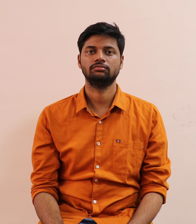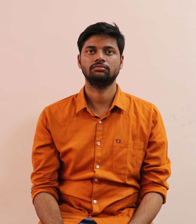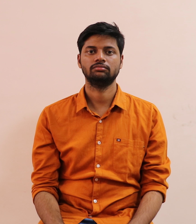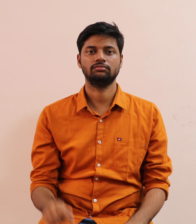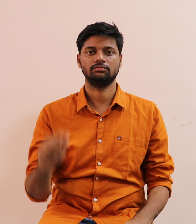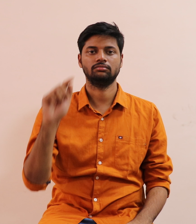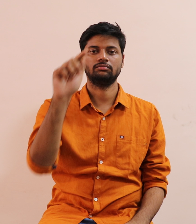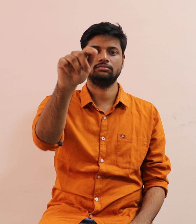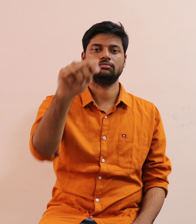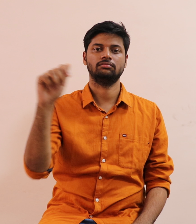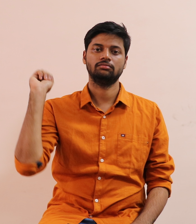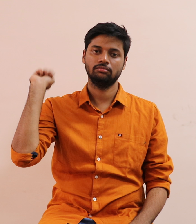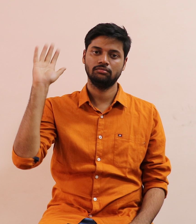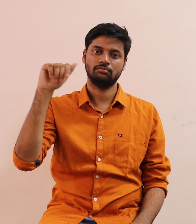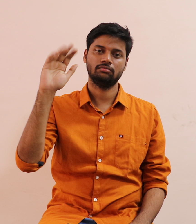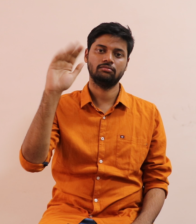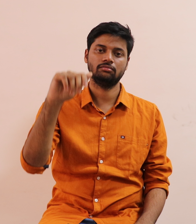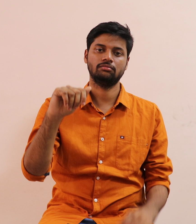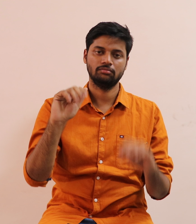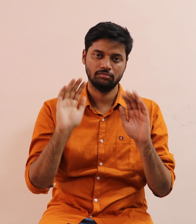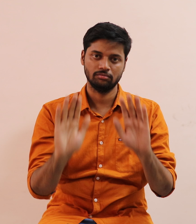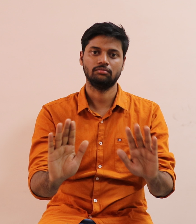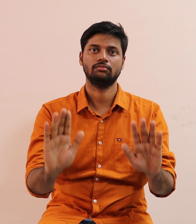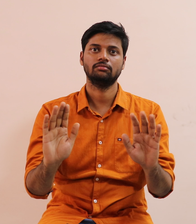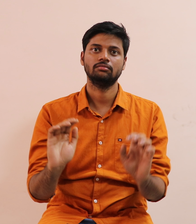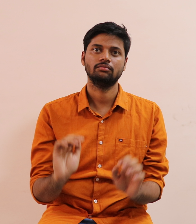do not worry